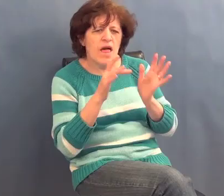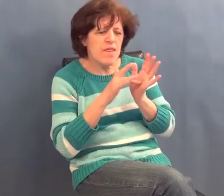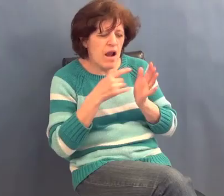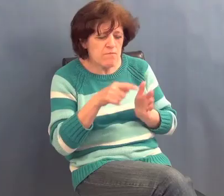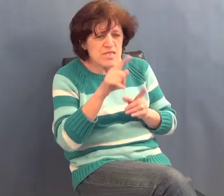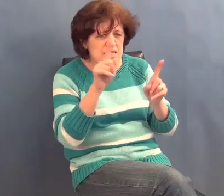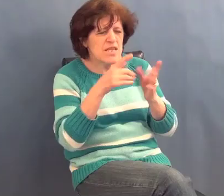Nie dotykać.